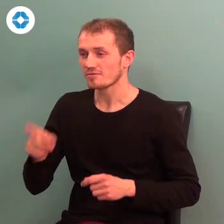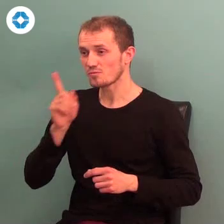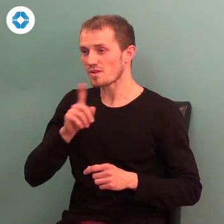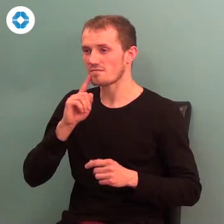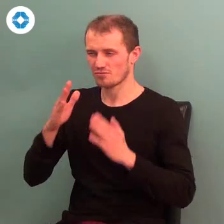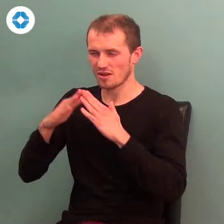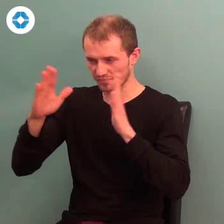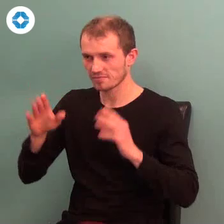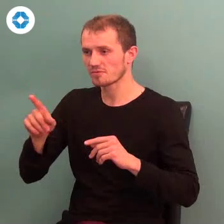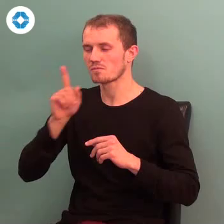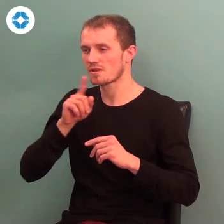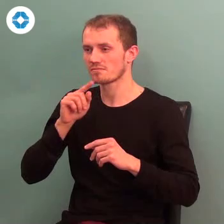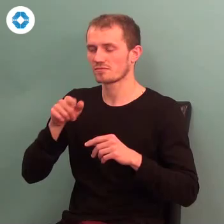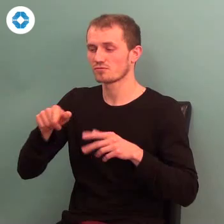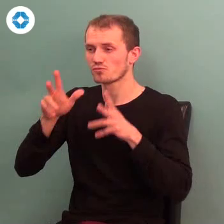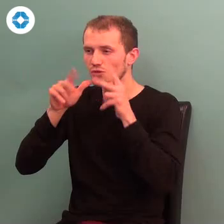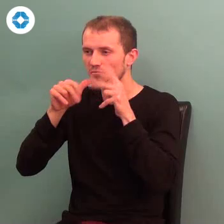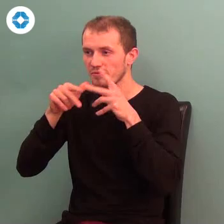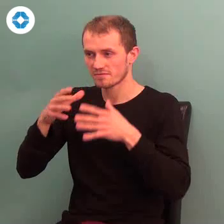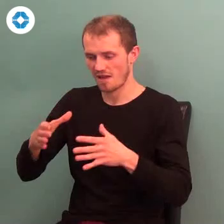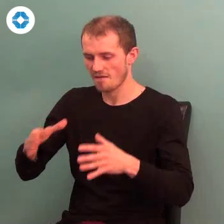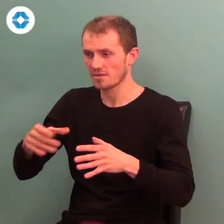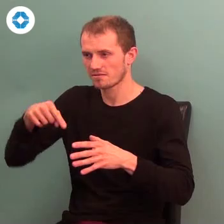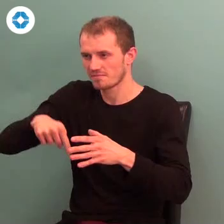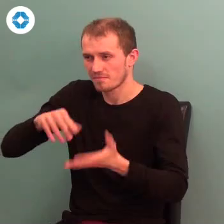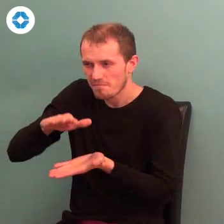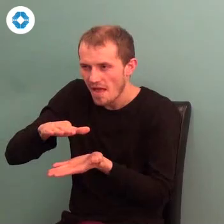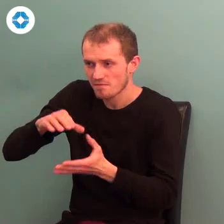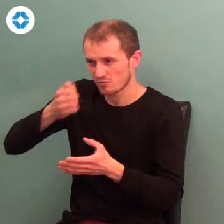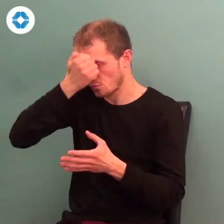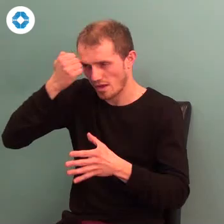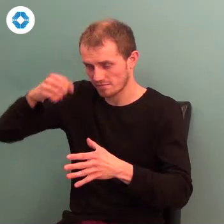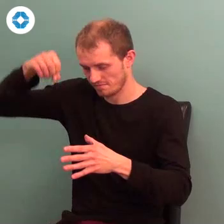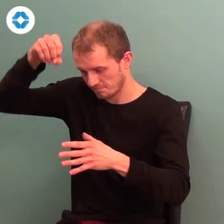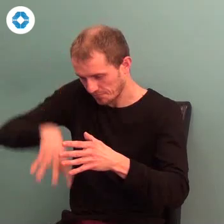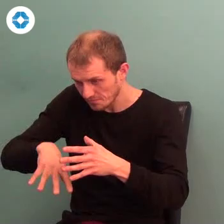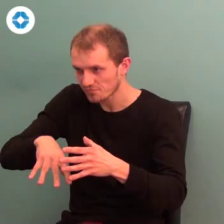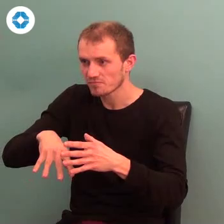W domu jest chłopak i mała żaba wrzucona do dużego słoika.